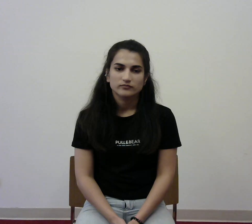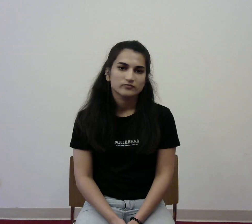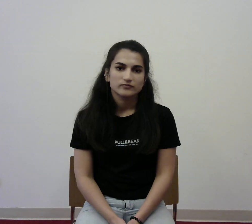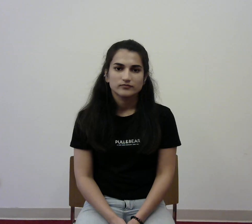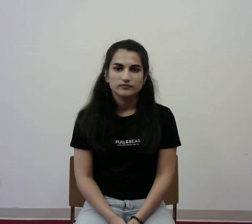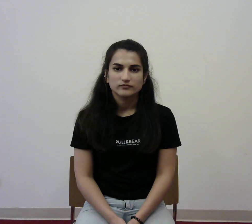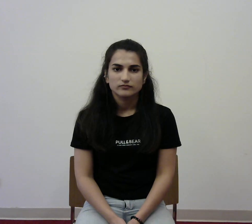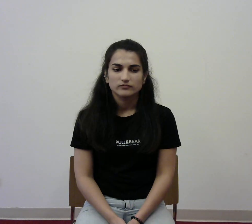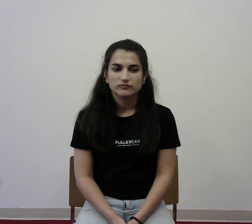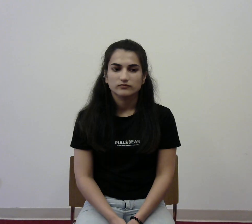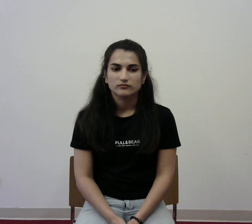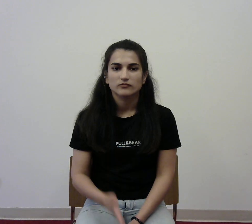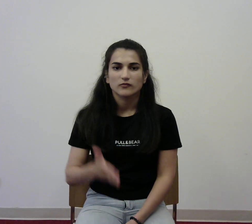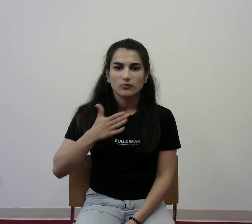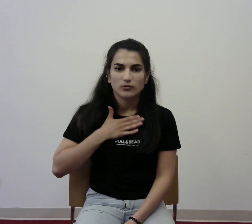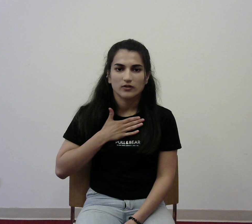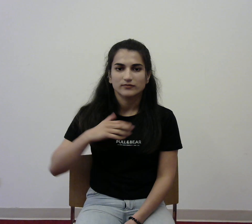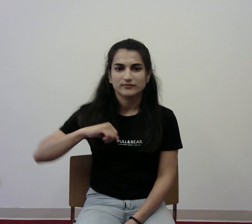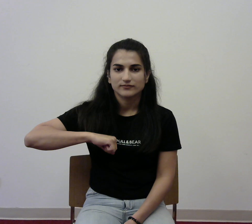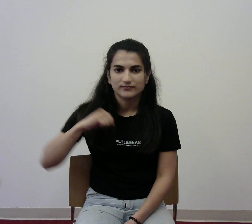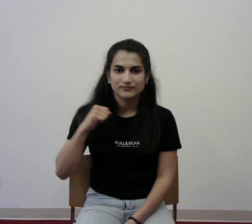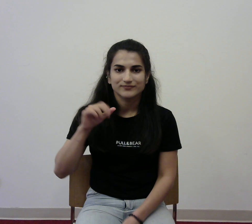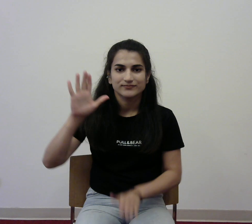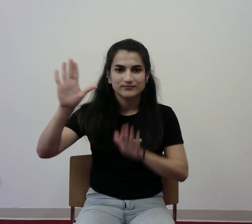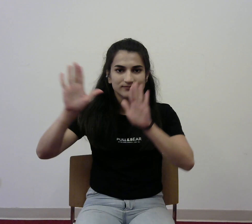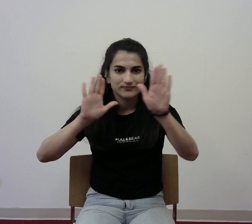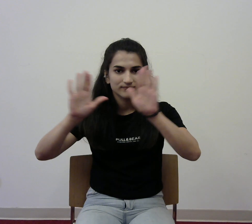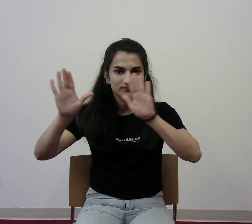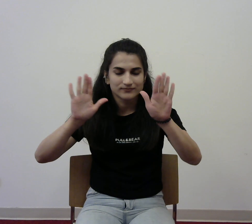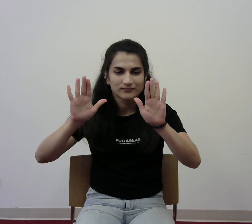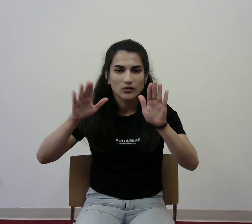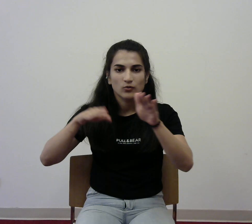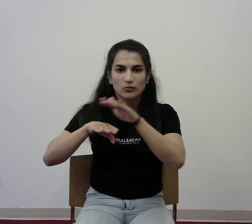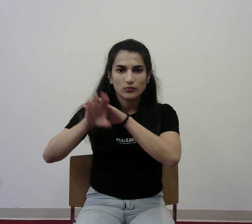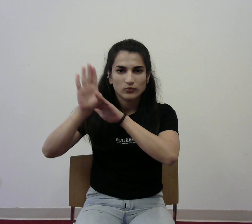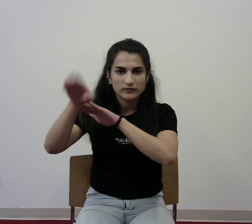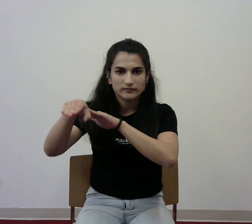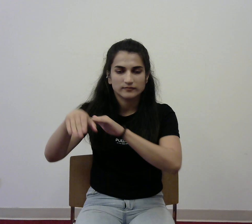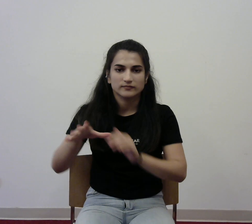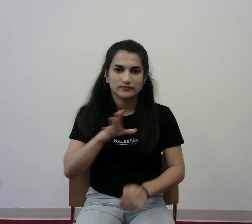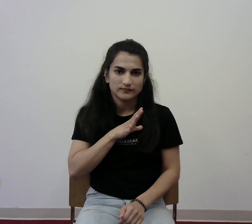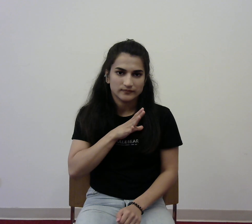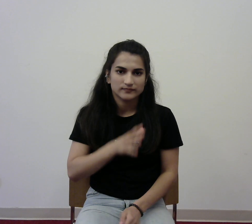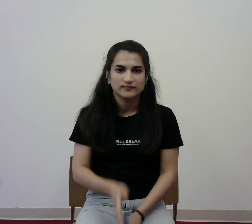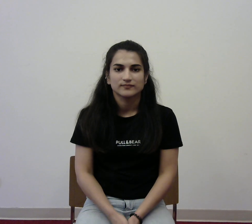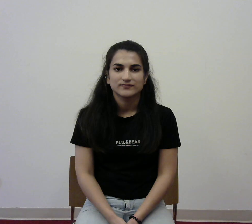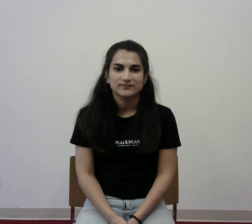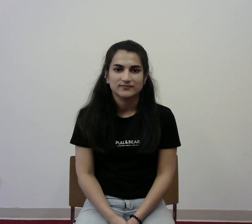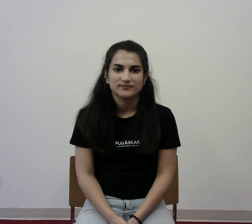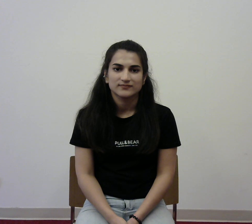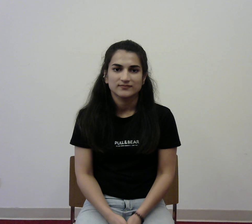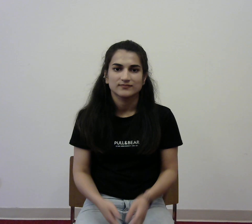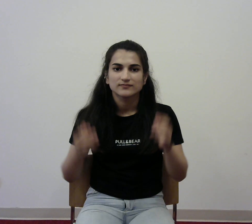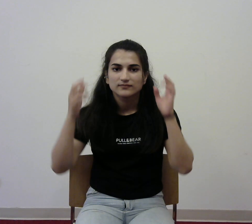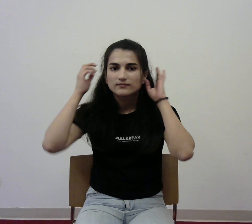Mənim dostumla sərgiyə getmişdim